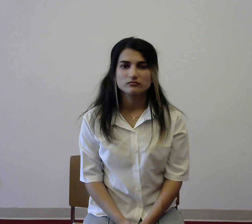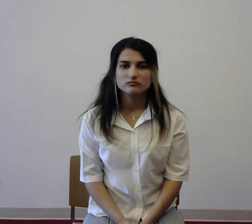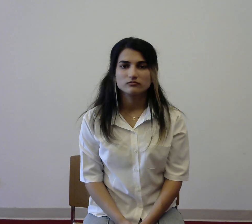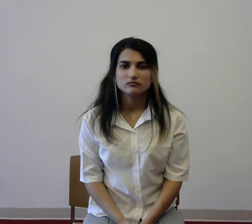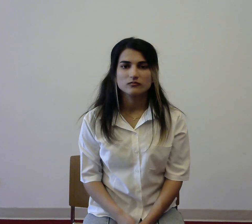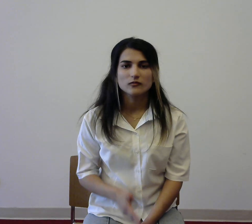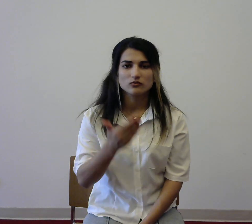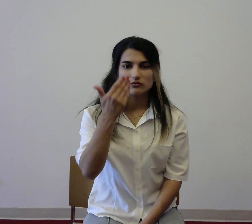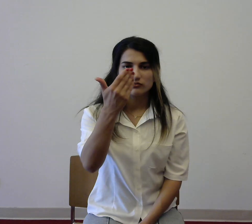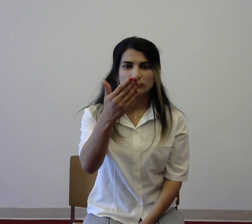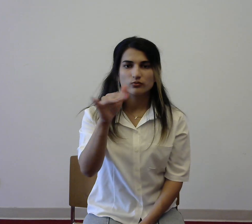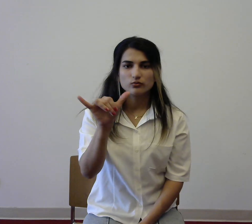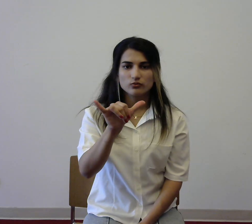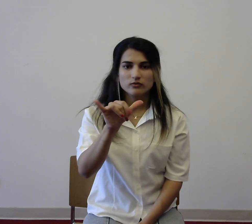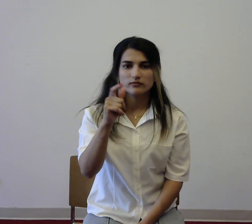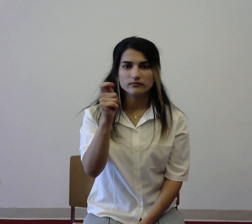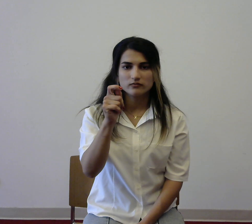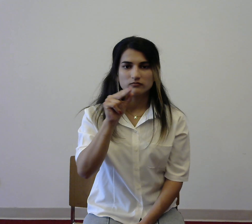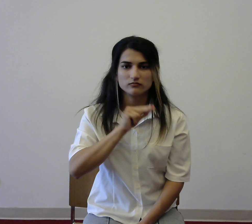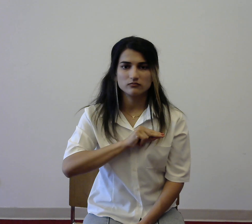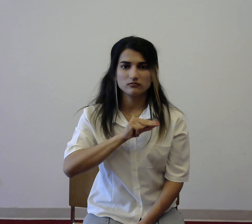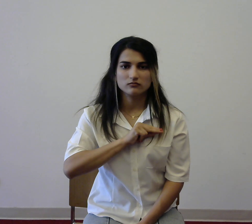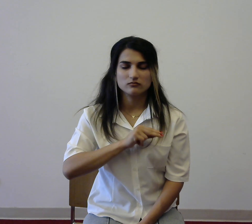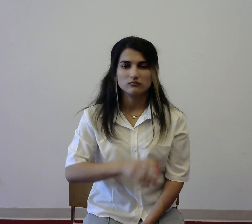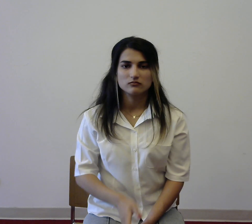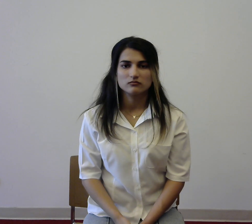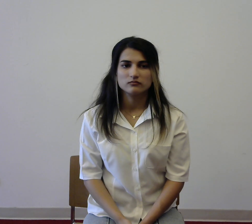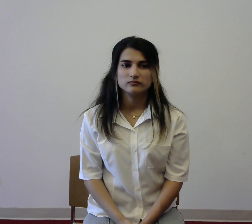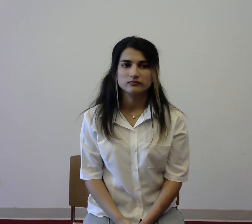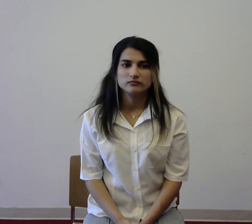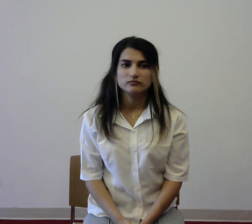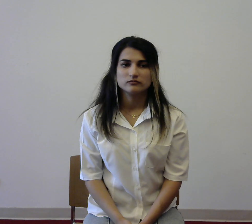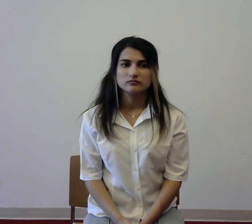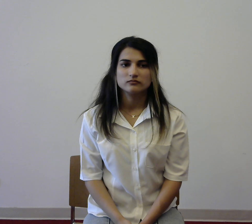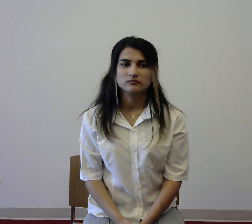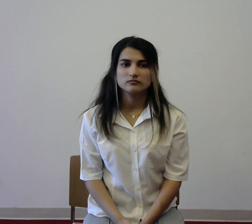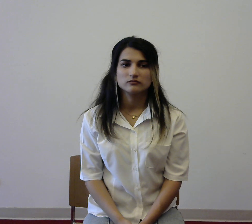Siz həftə sonu işləyirsiz?